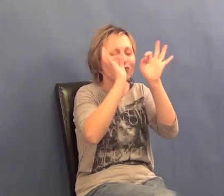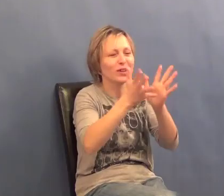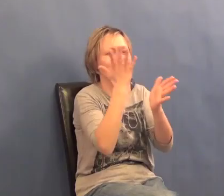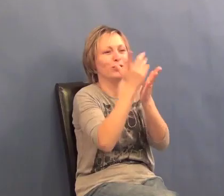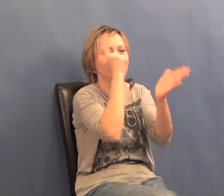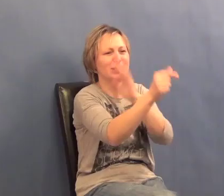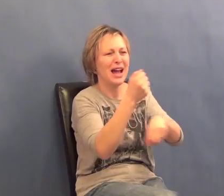I wychodzi.